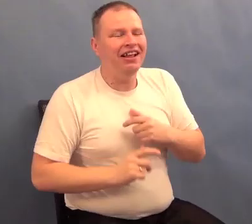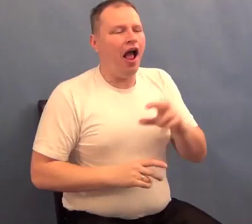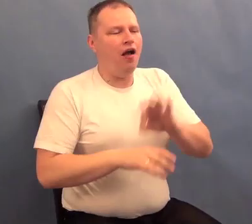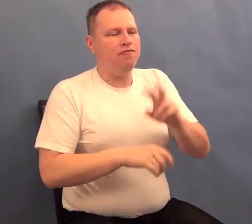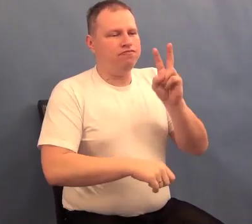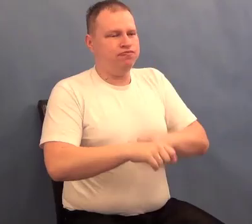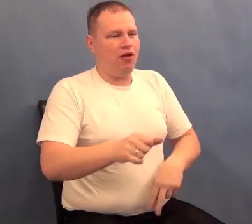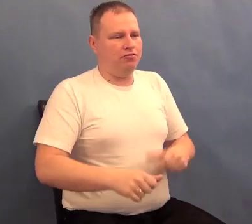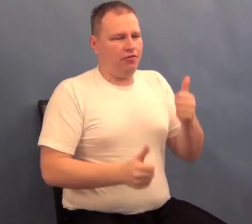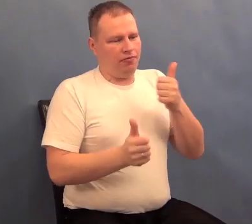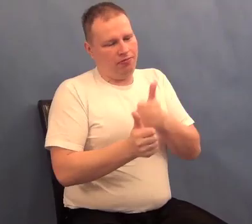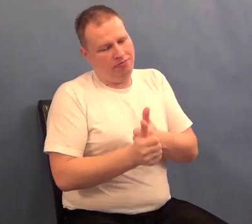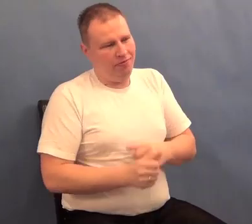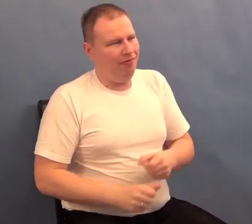Policjant stanął za nim.